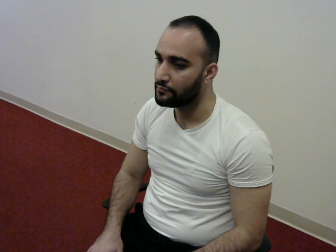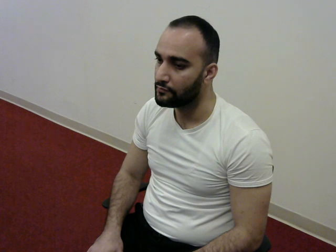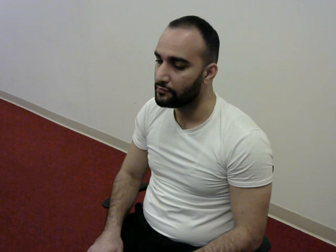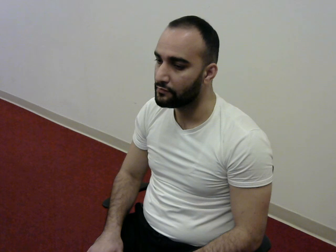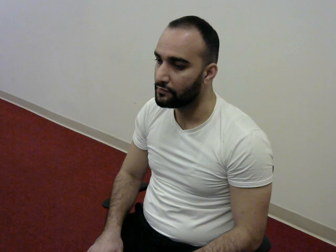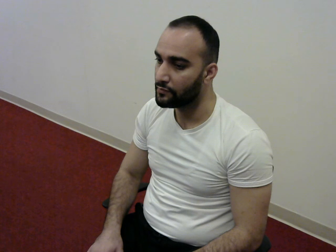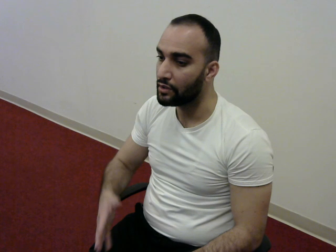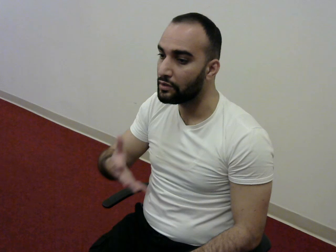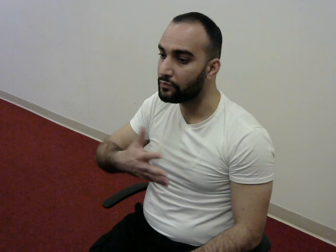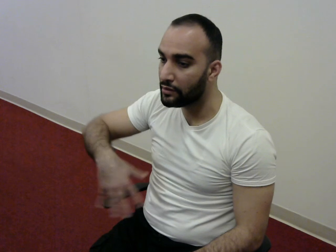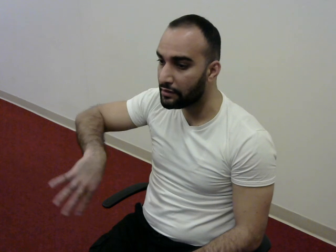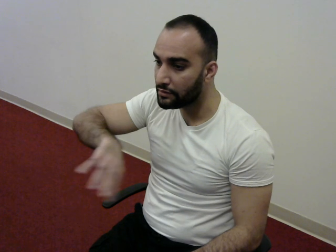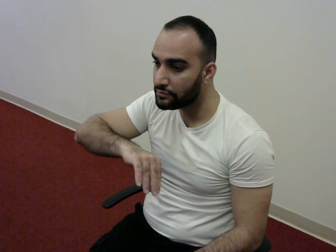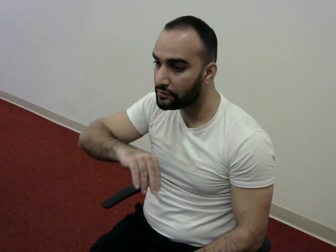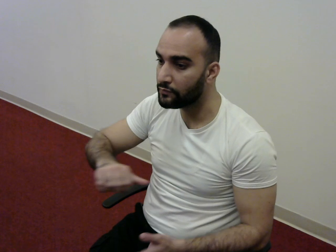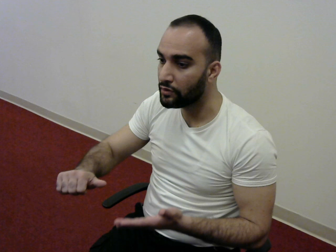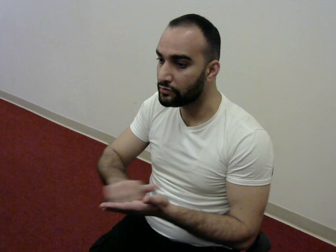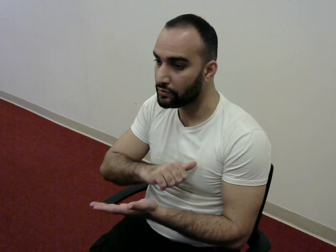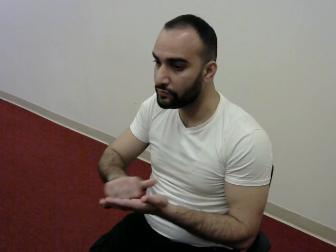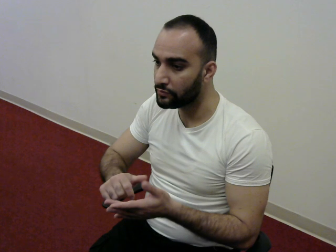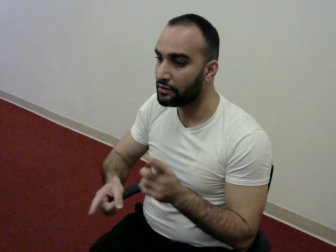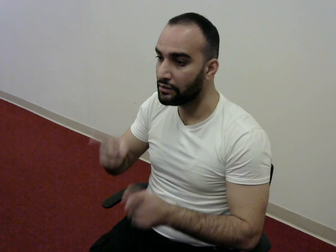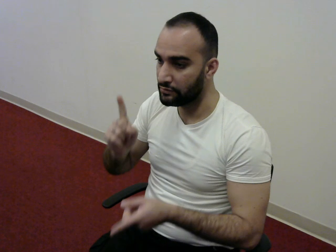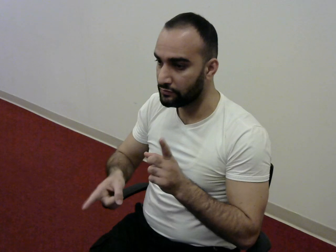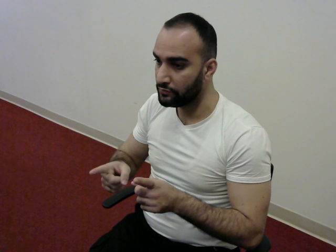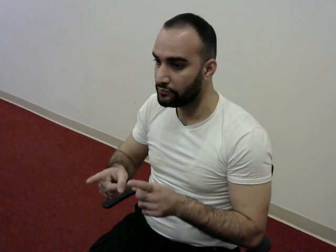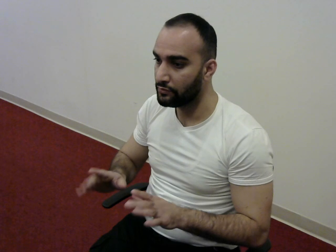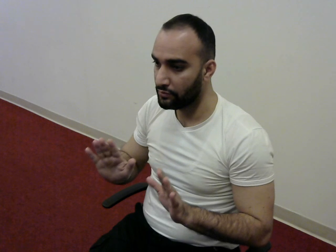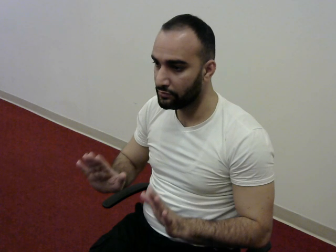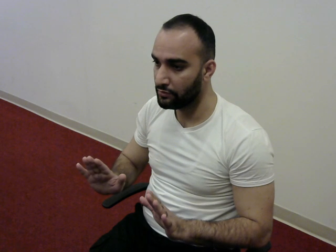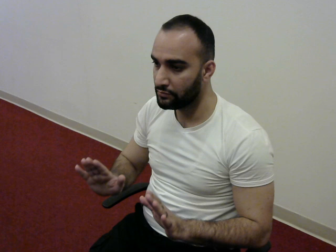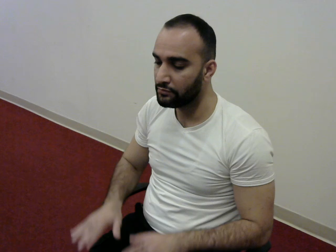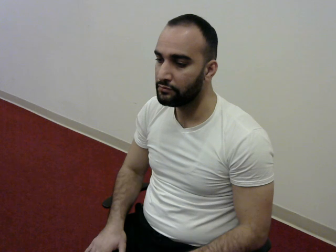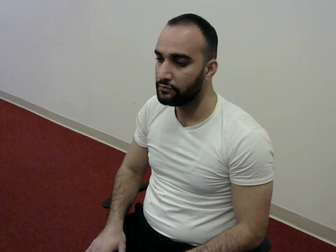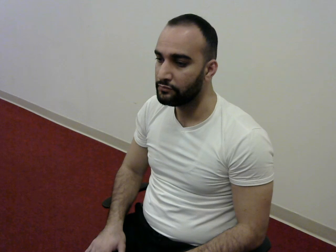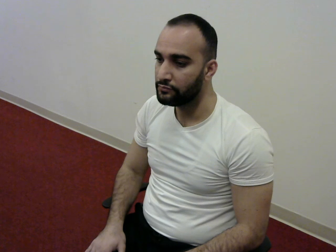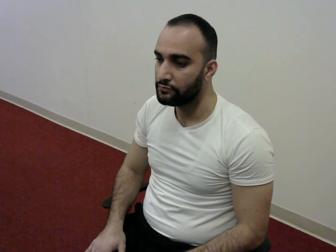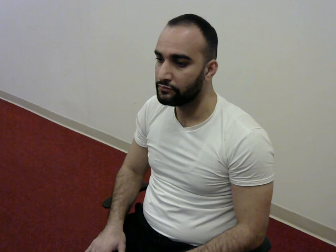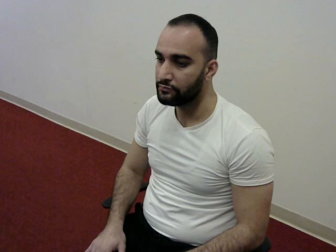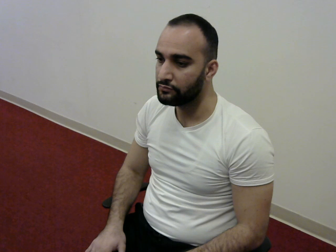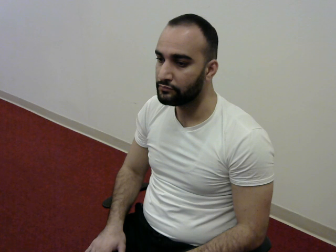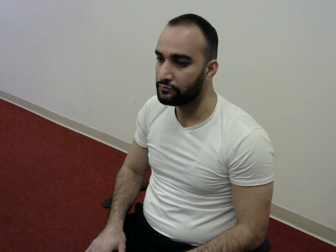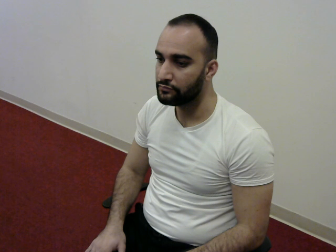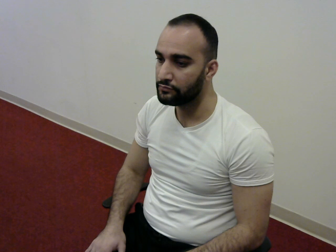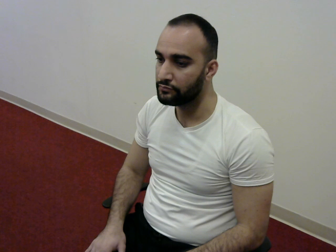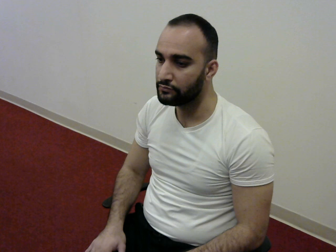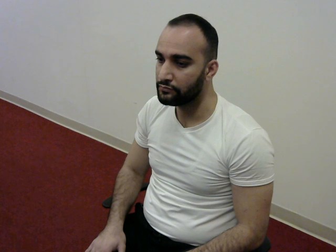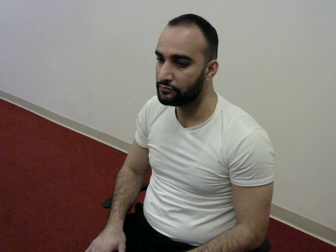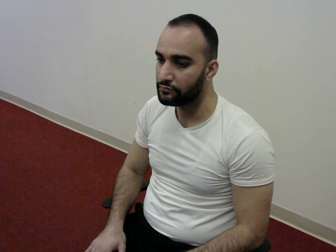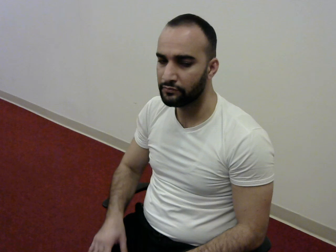Bütün sənədlərin əsli olmalıdır